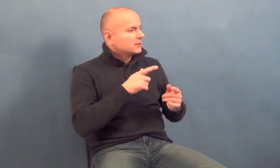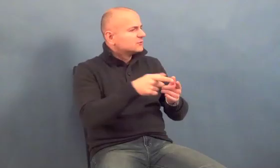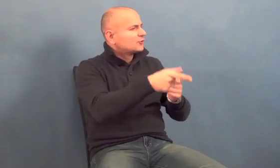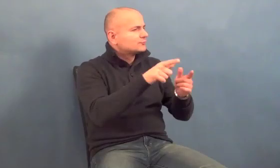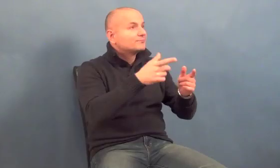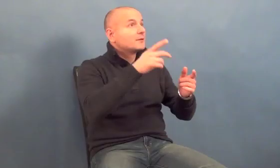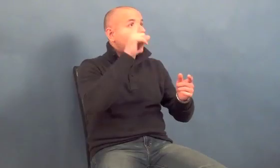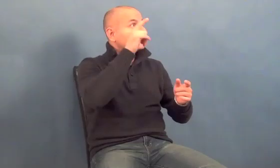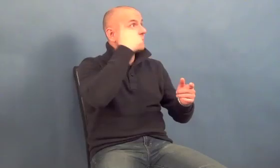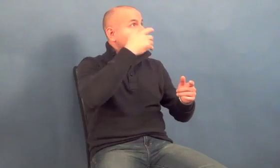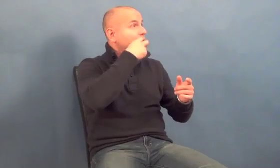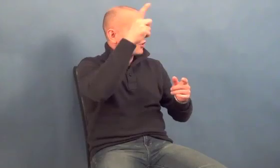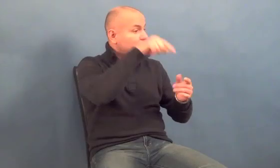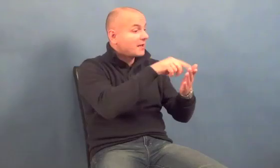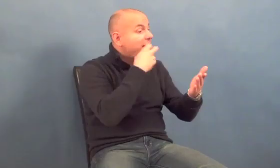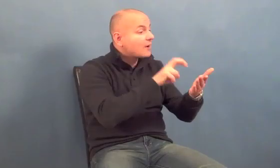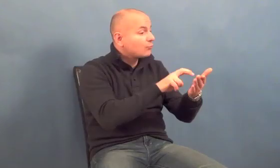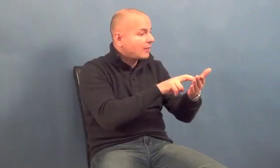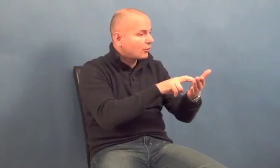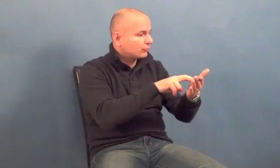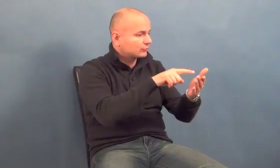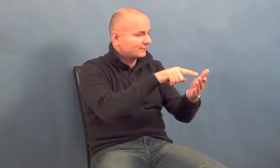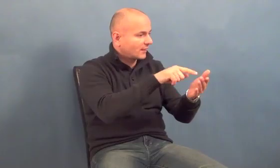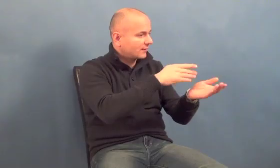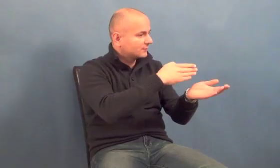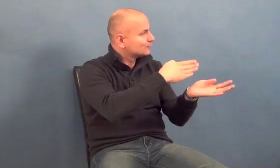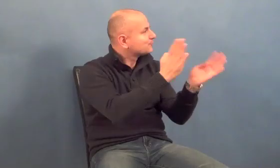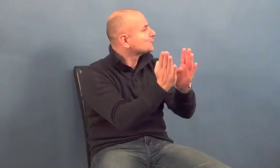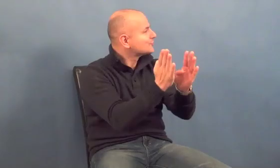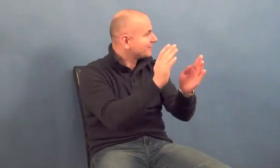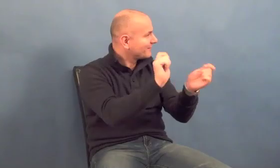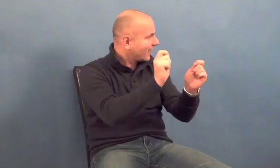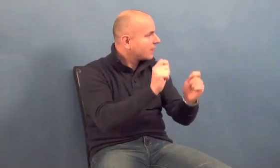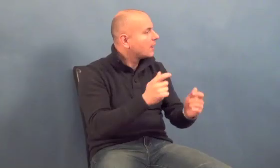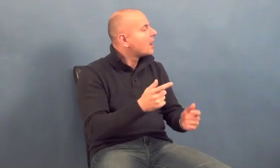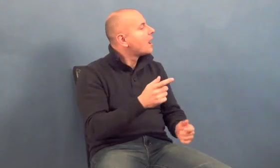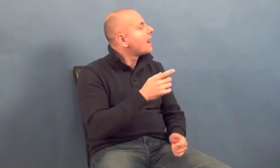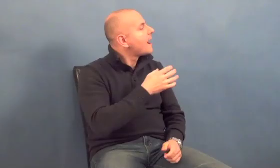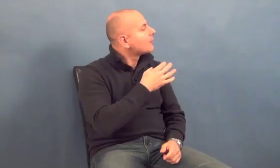Prąd się wyłączył, budzik nie ma akumulatora i godziny się poprzestawiały.